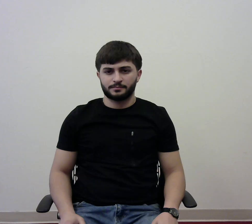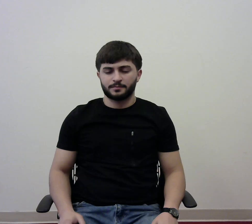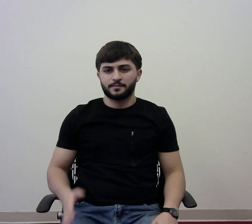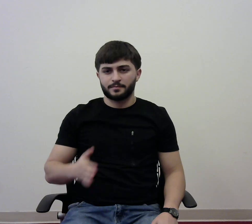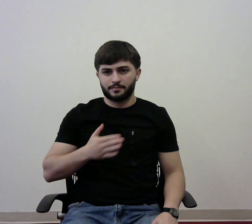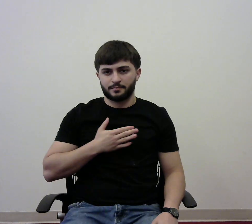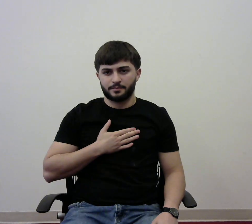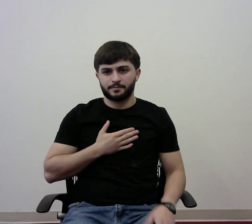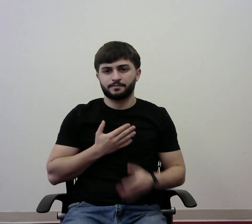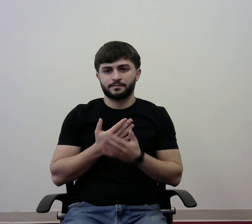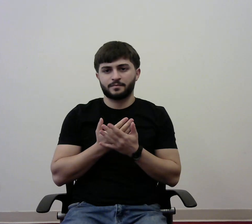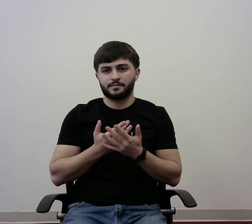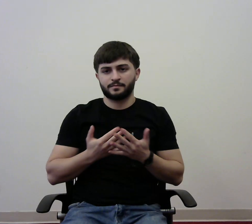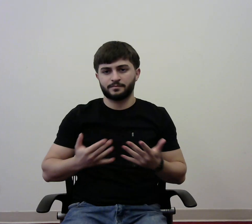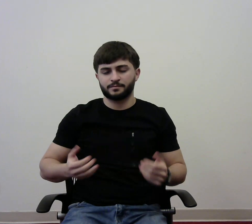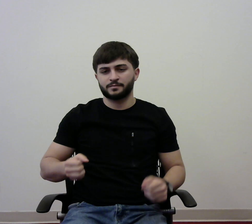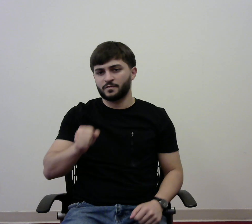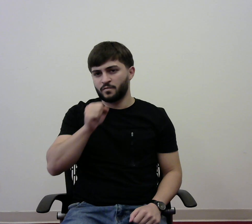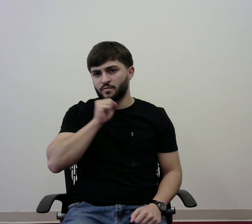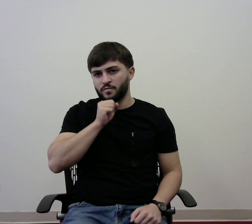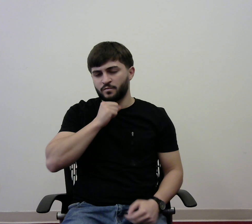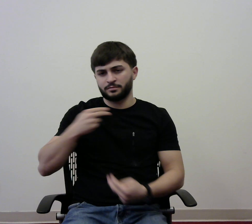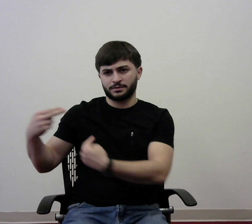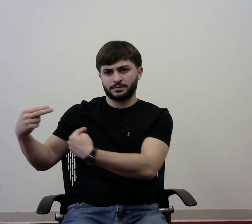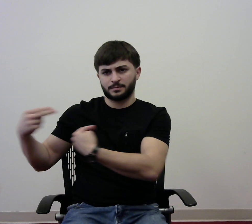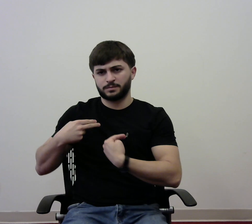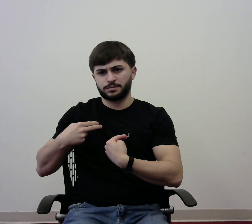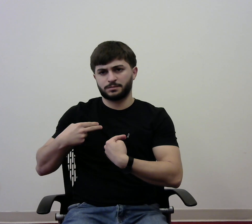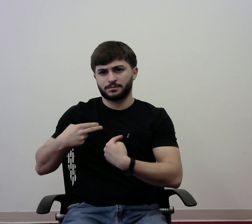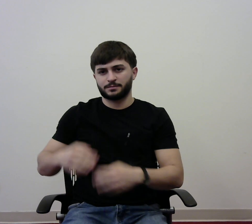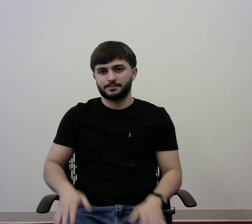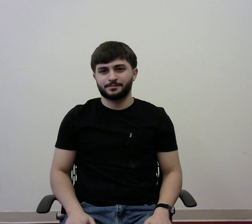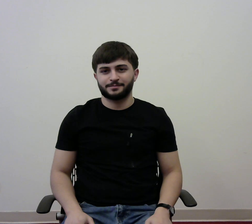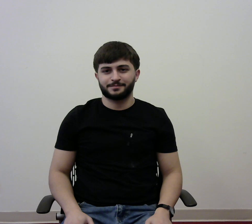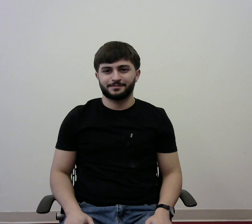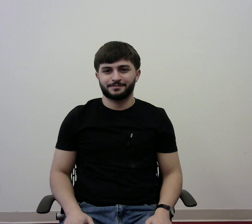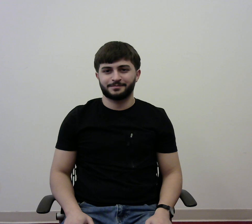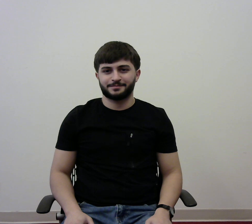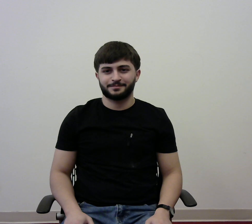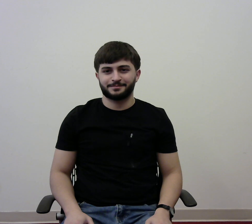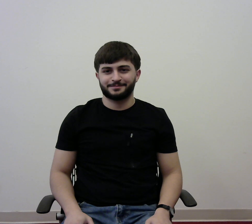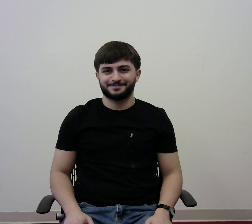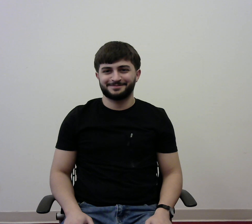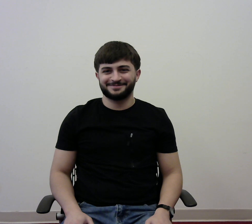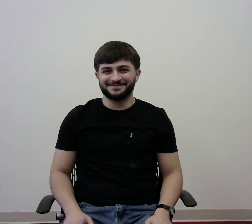Mənim əşyalarımı oğurlayıblar